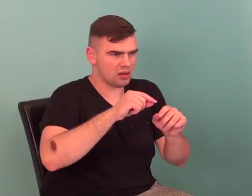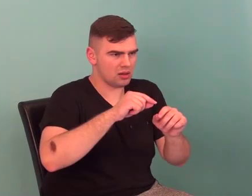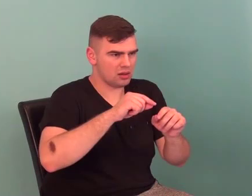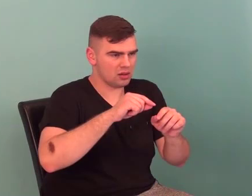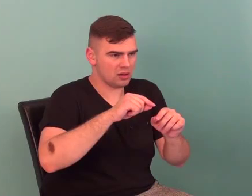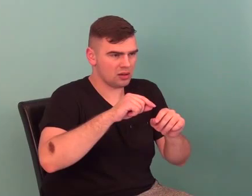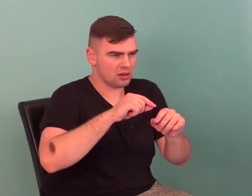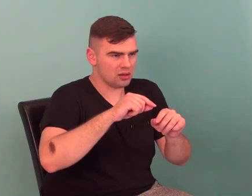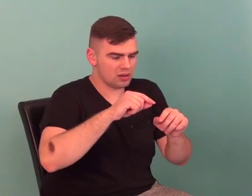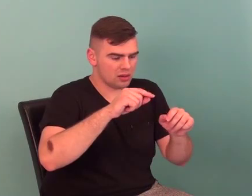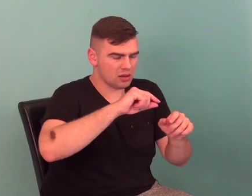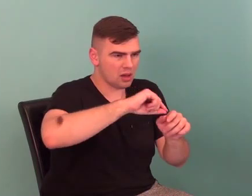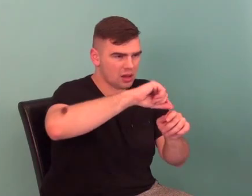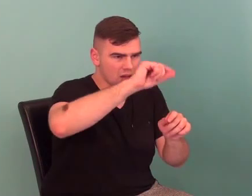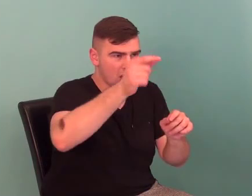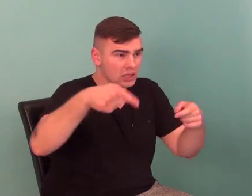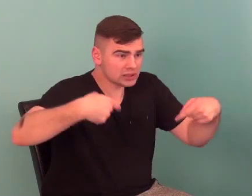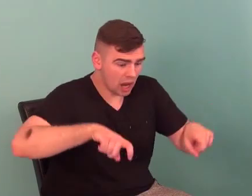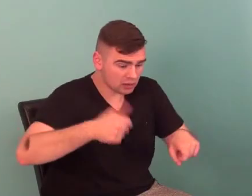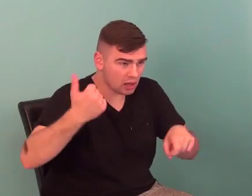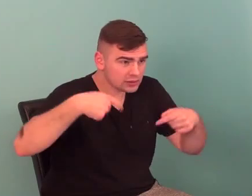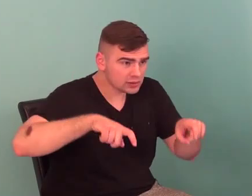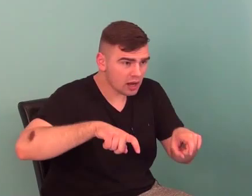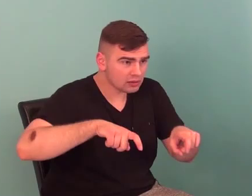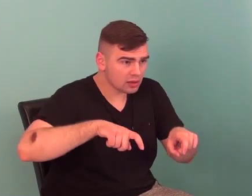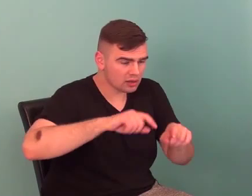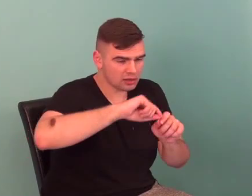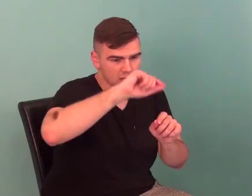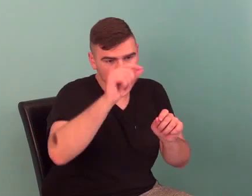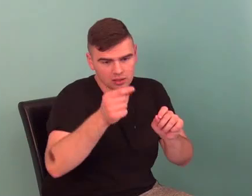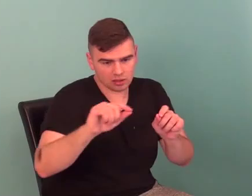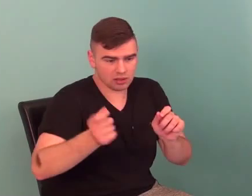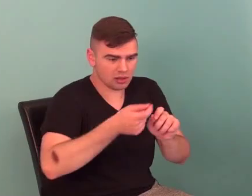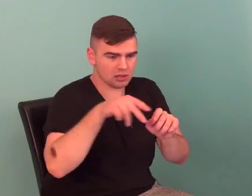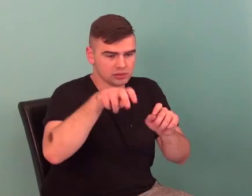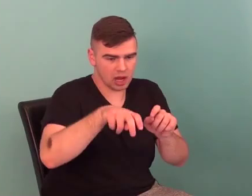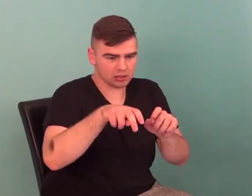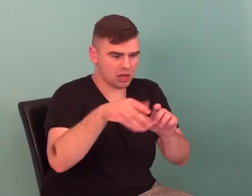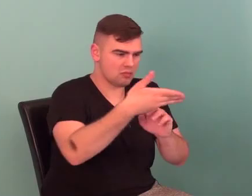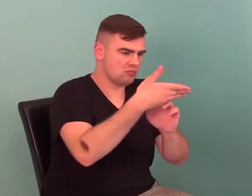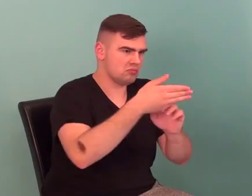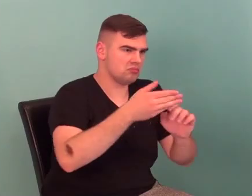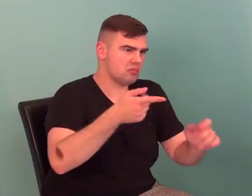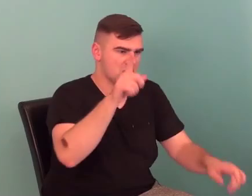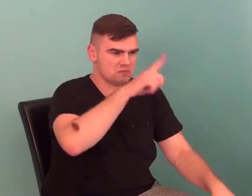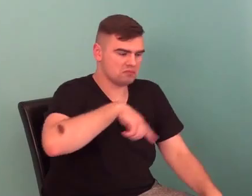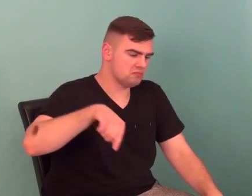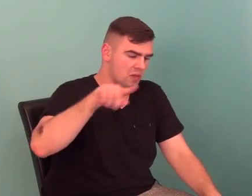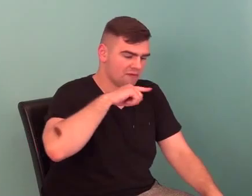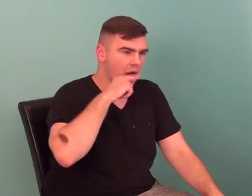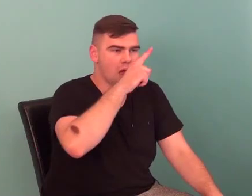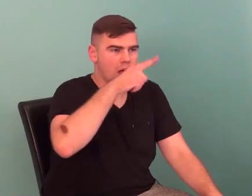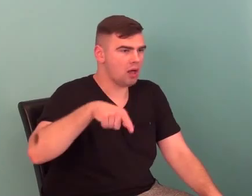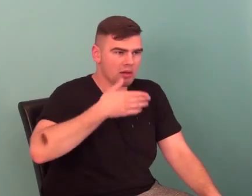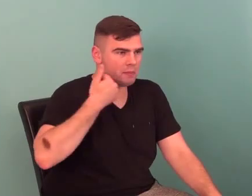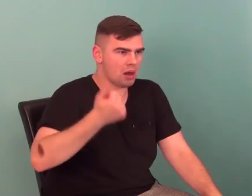Człowiek siedzący na czymś w kształcie ławki, tak pokazuje czerwony, okrągły znak bez skreślenia.